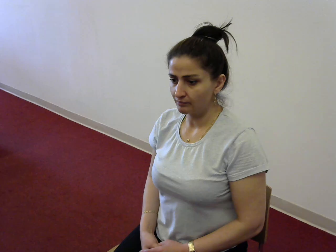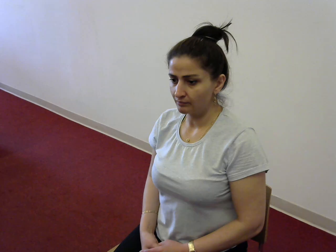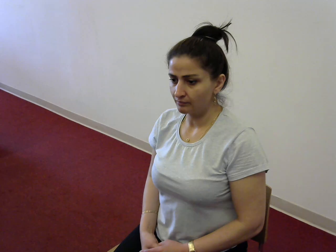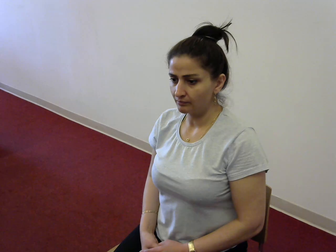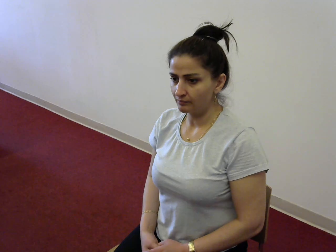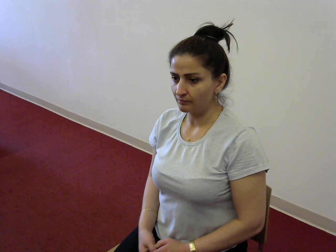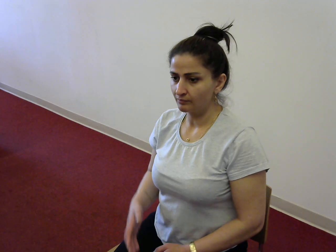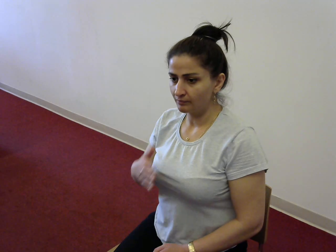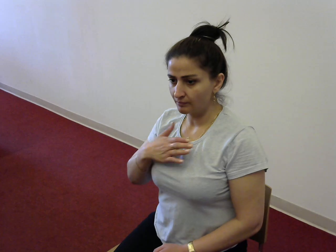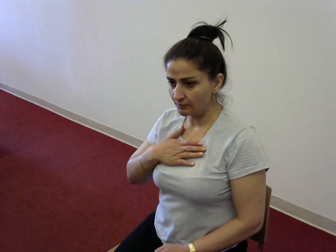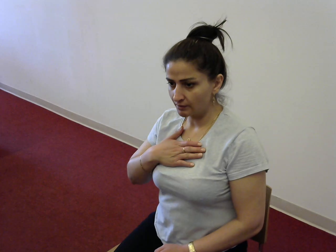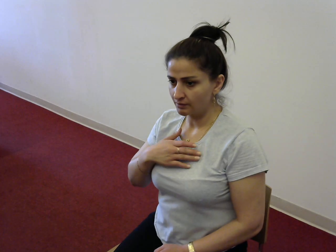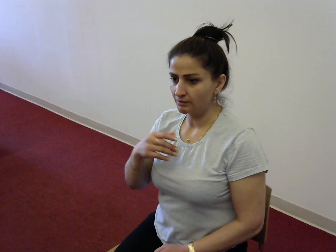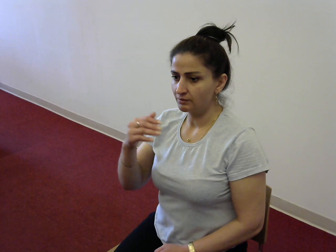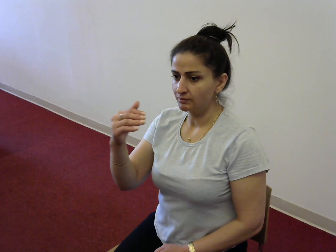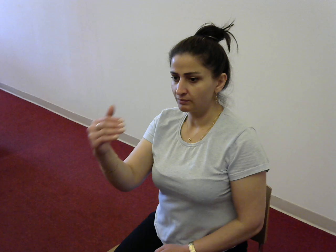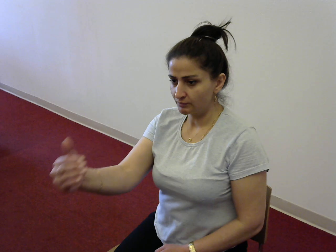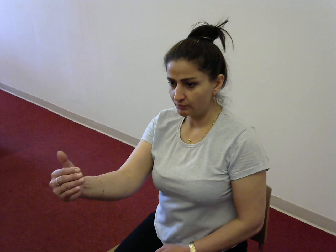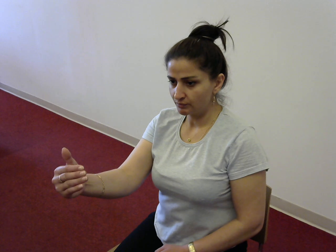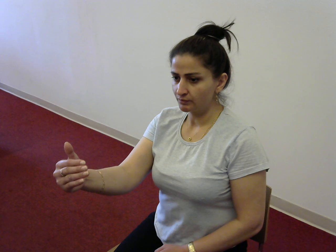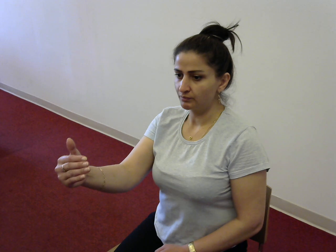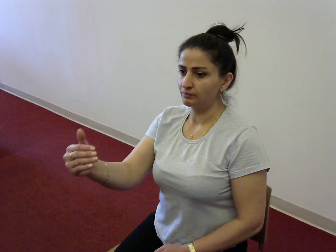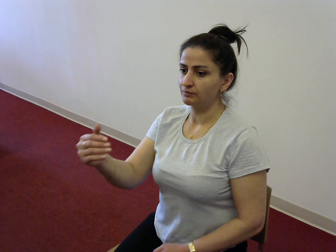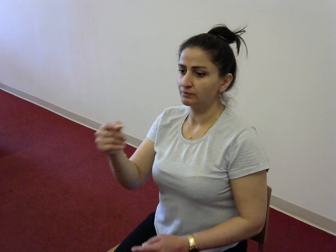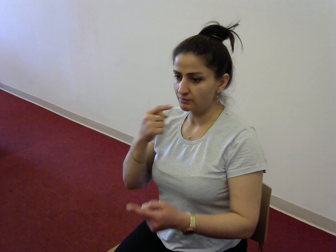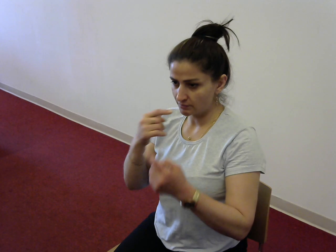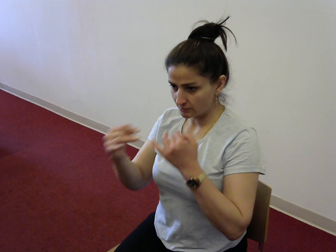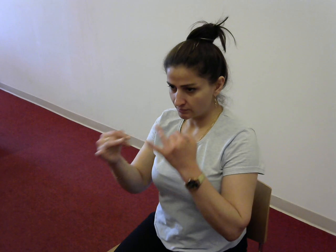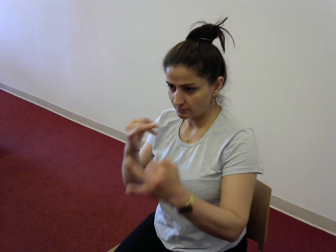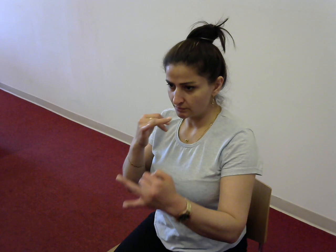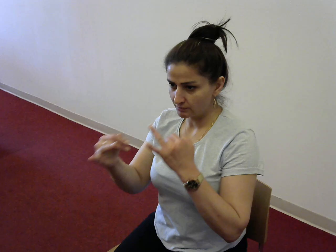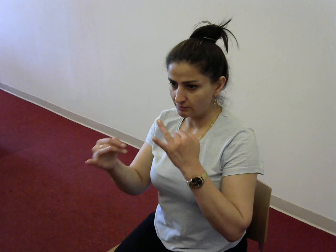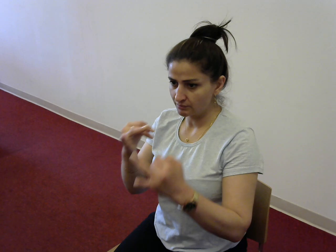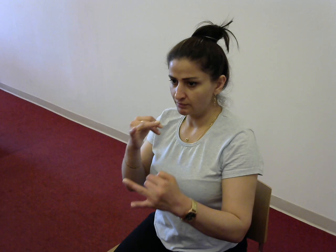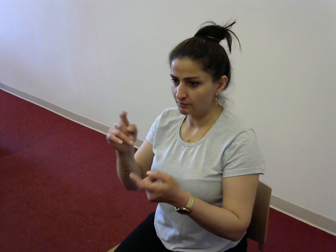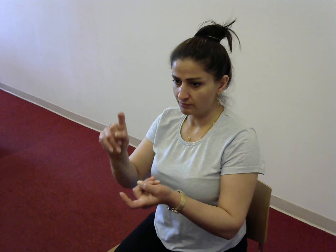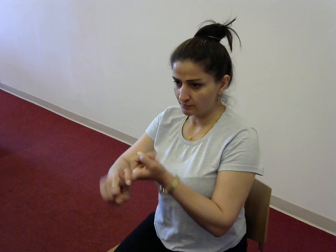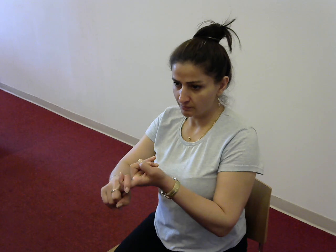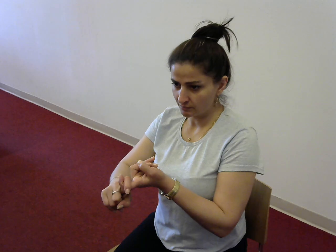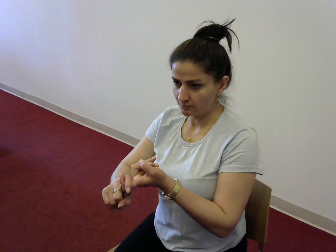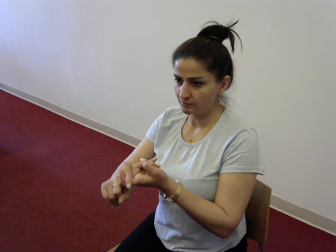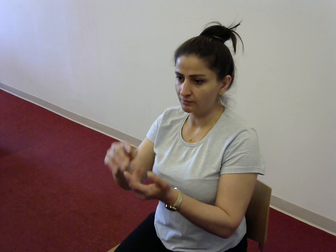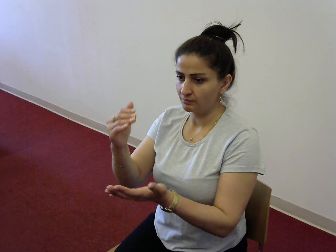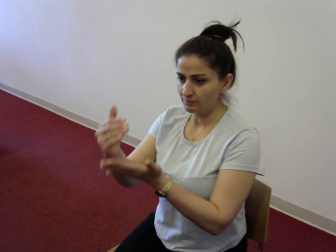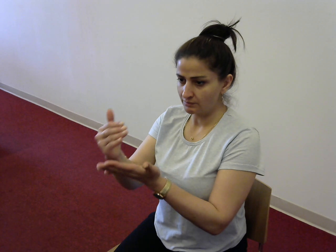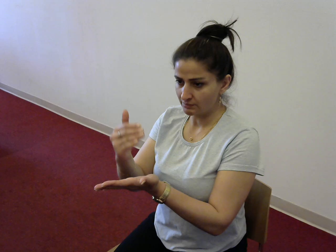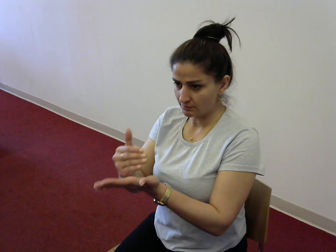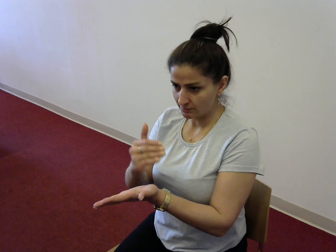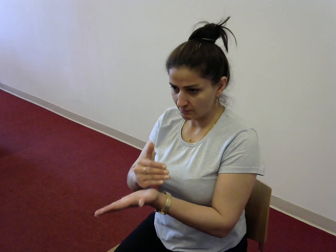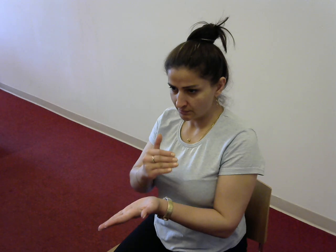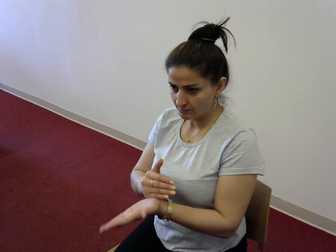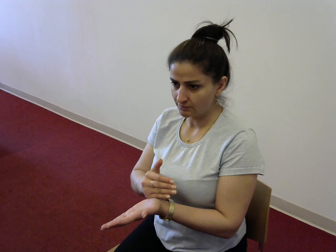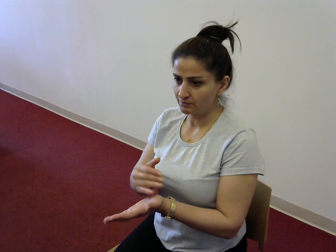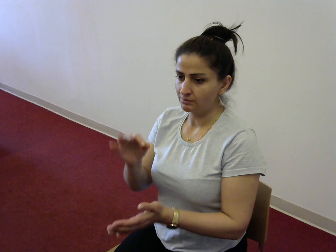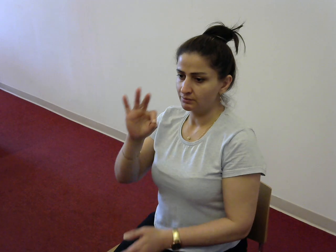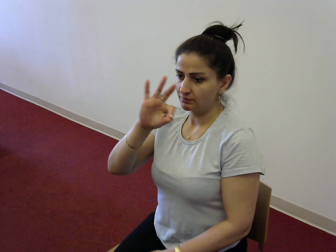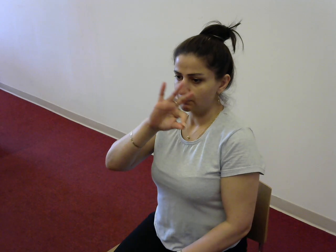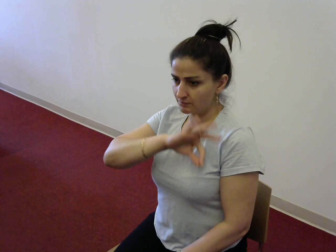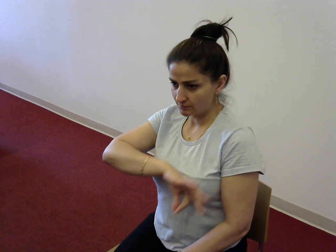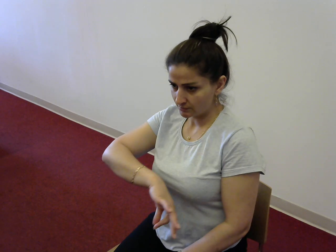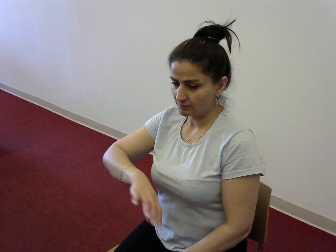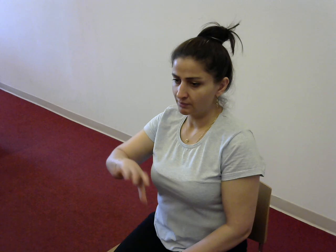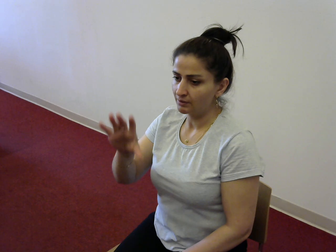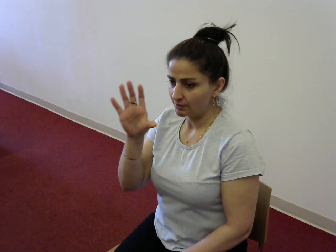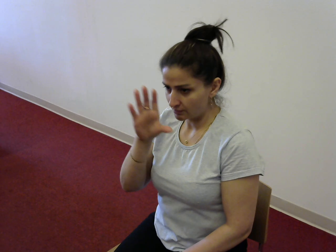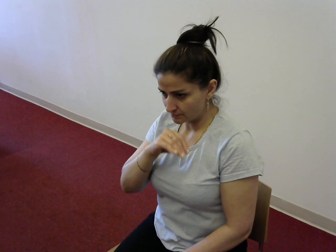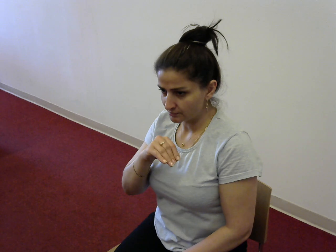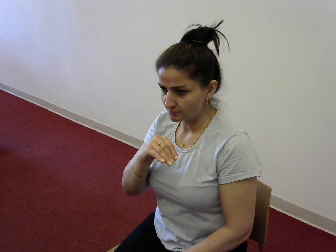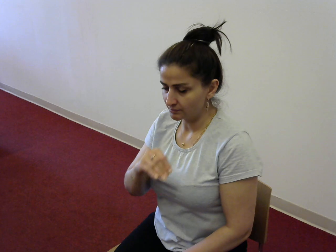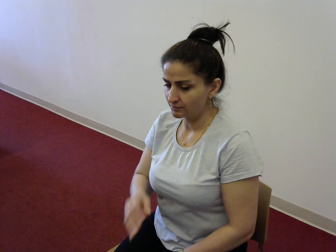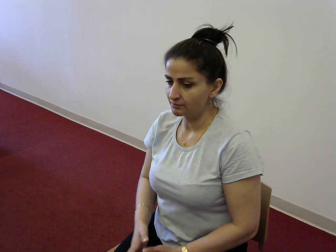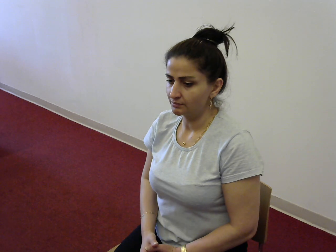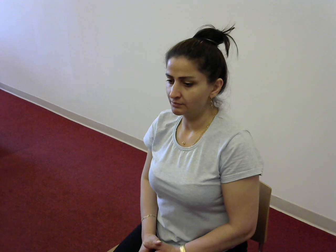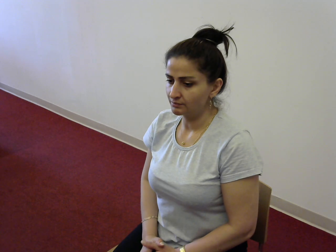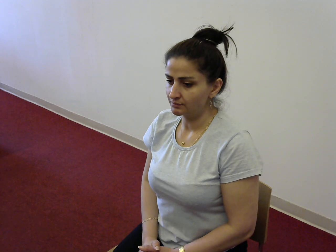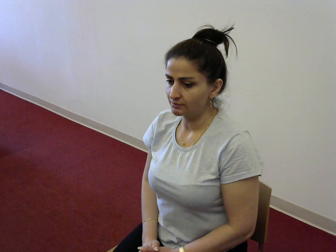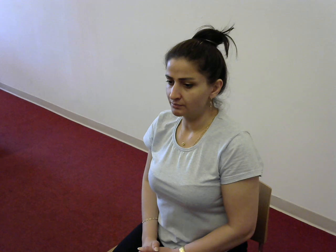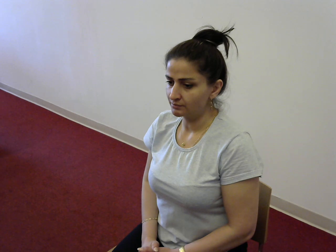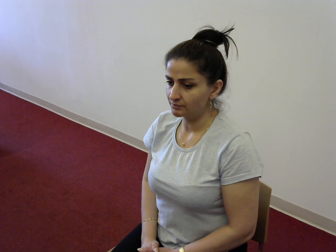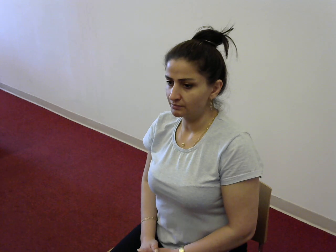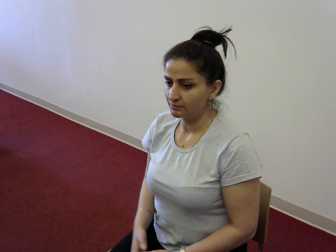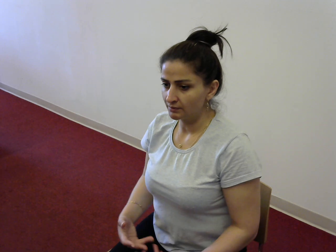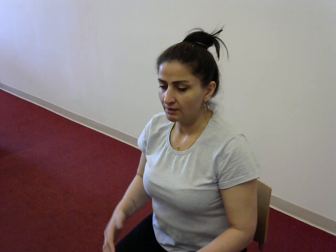Mən sizinlə danışmaq üçün proqramdan istifadə edə bilərəm